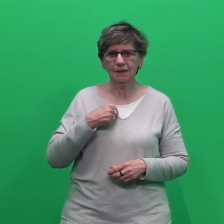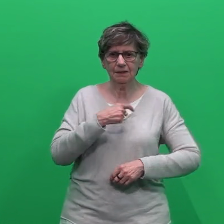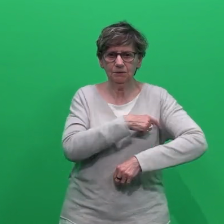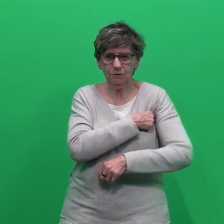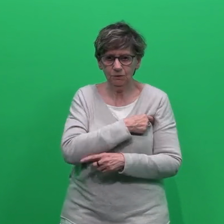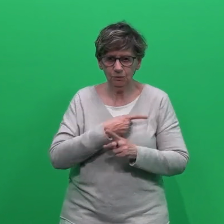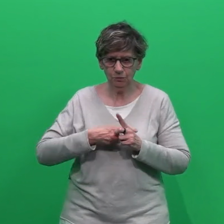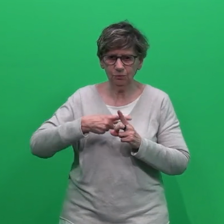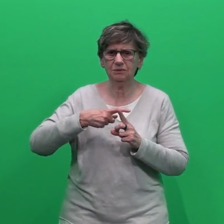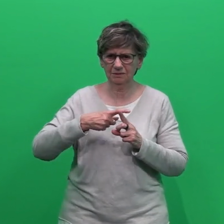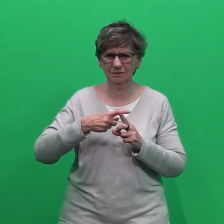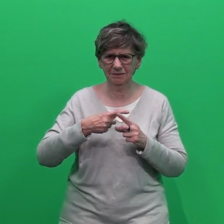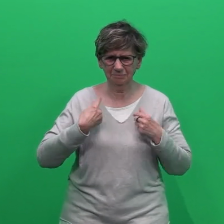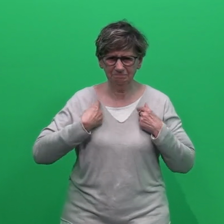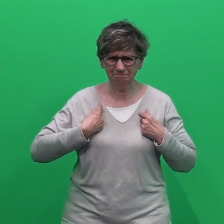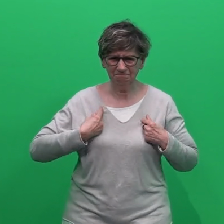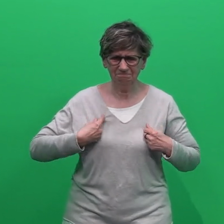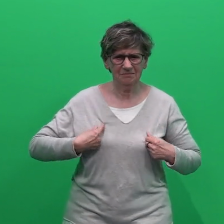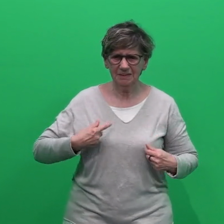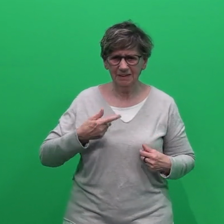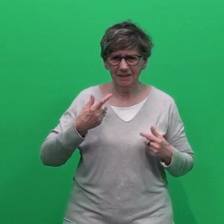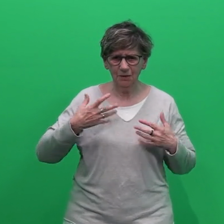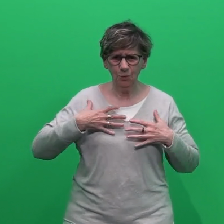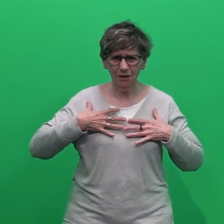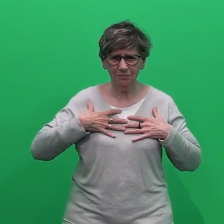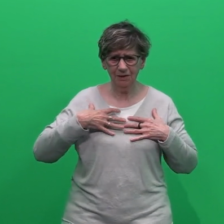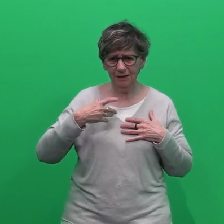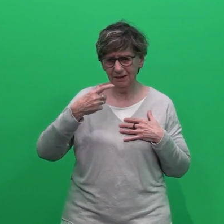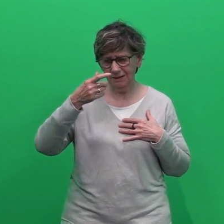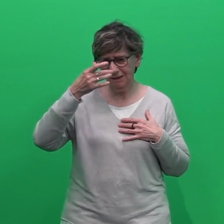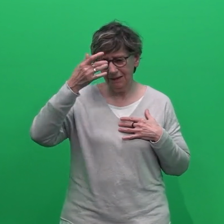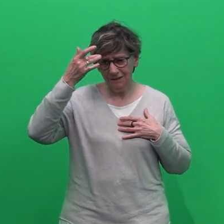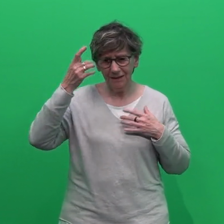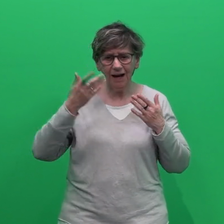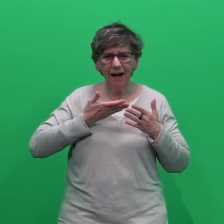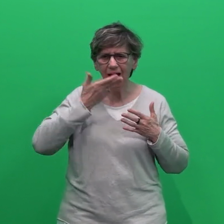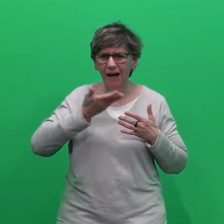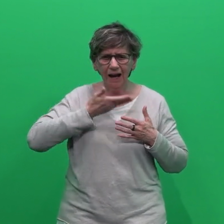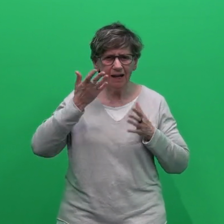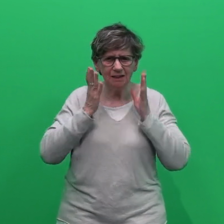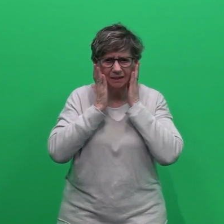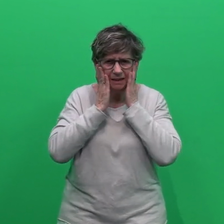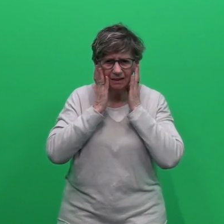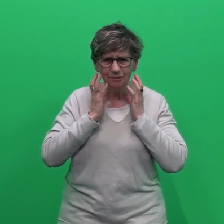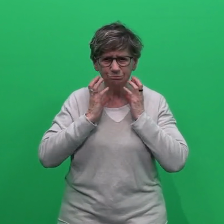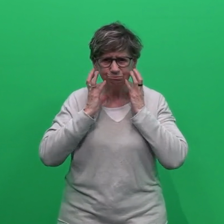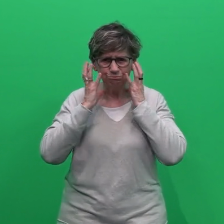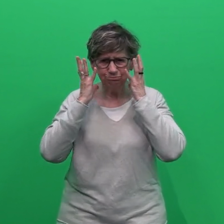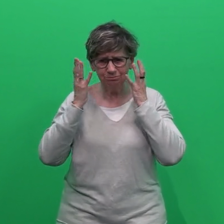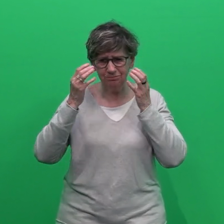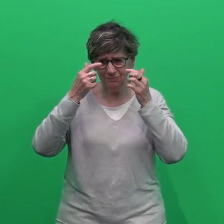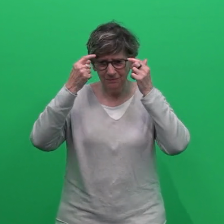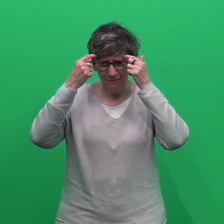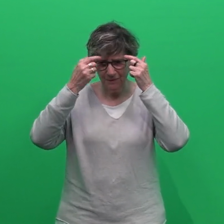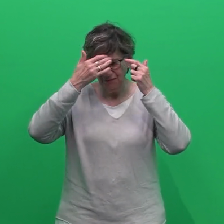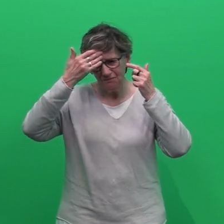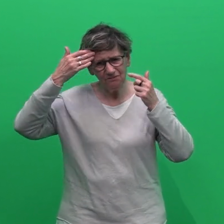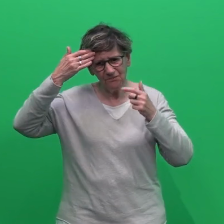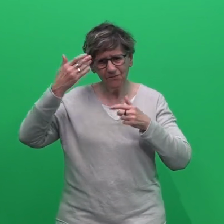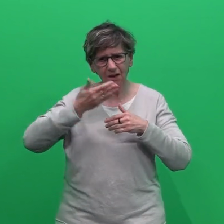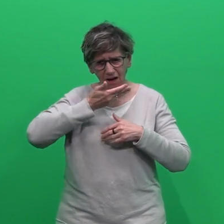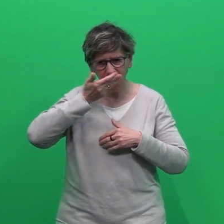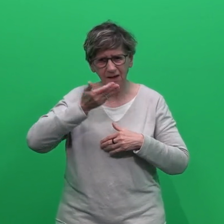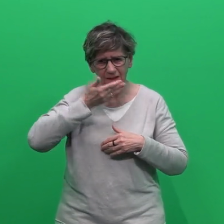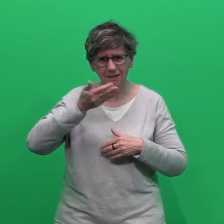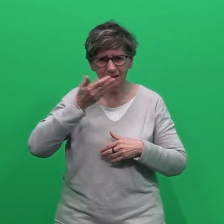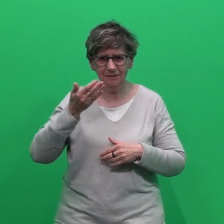He tingut febre, m'ha pujat la temperatura, tenia el cos calent, mal de cap, la cara calenta i el front calent.